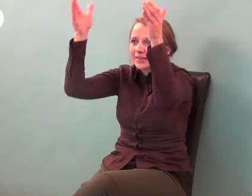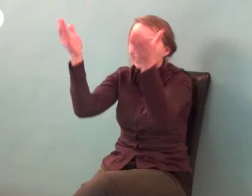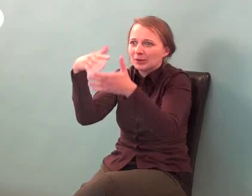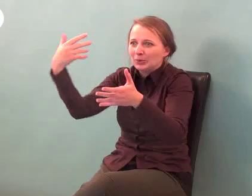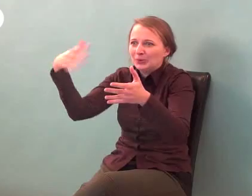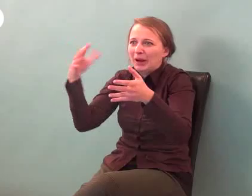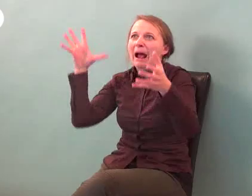Nie umie go dosięgnąć.